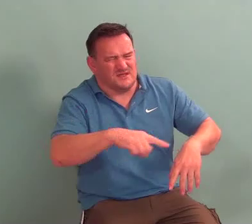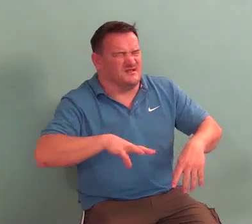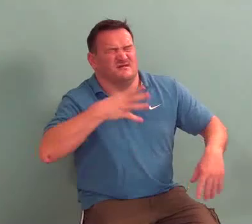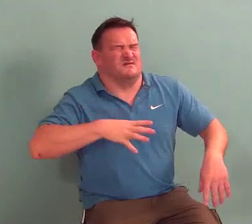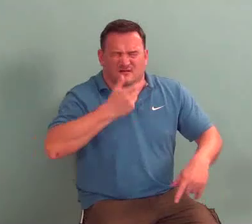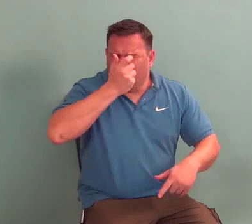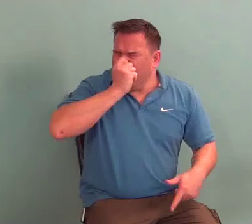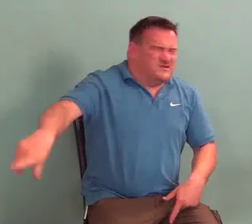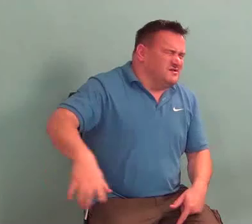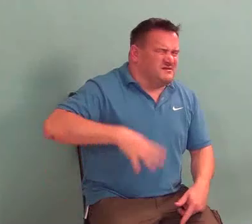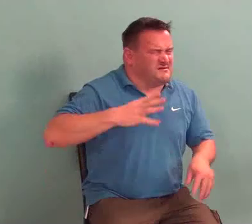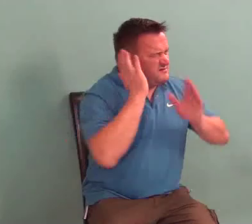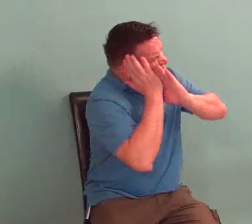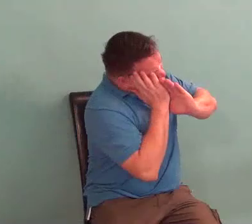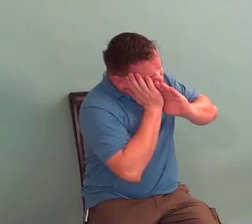Denerwował ją, ale go ignorowała i spała dalej.